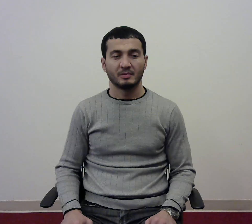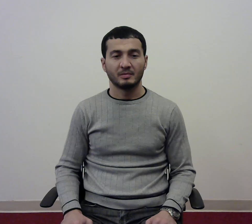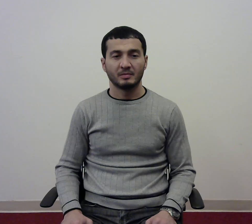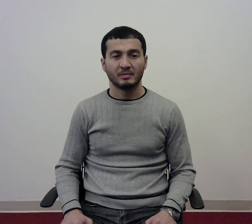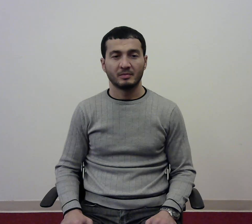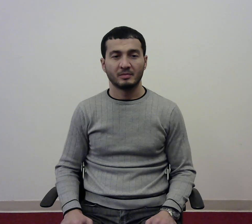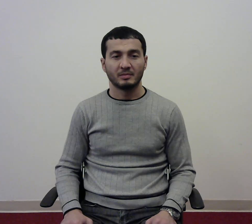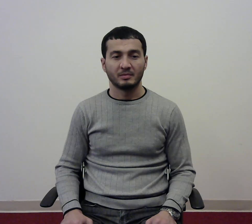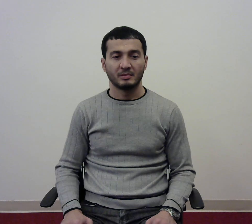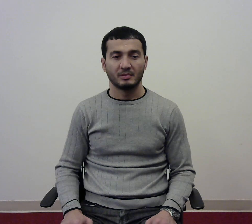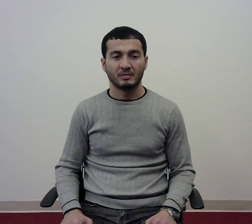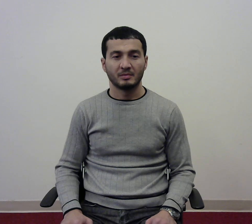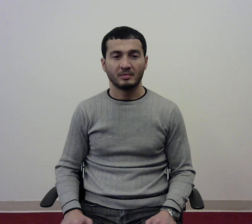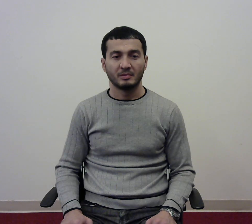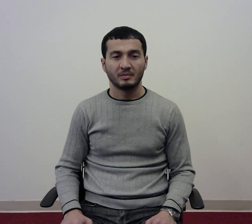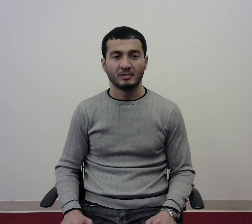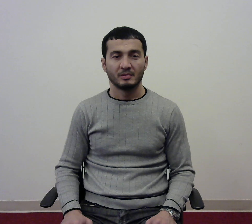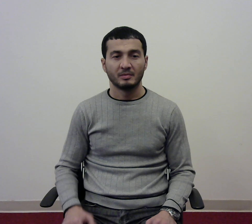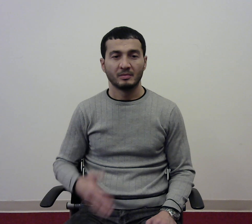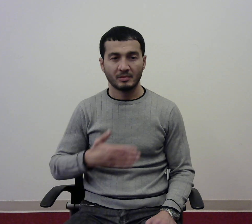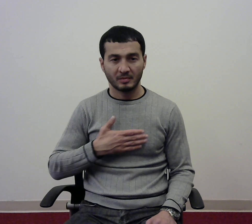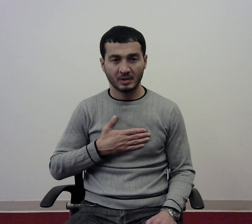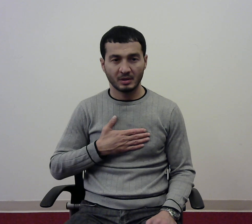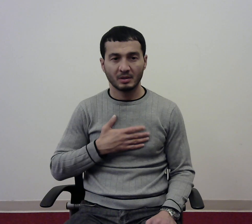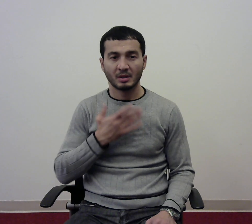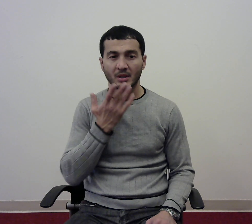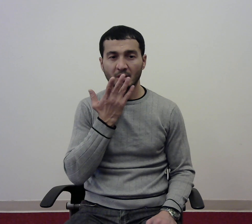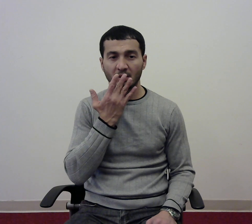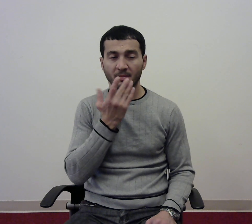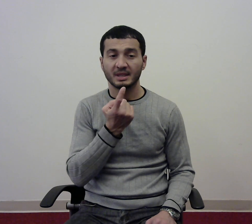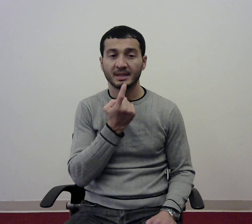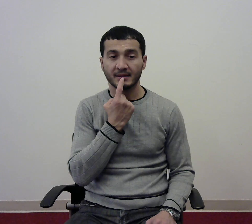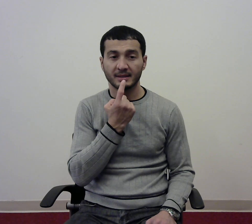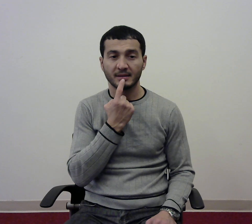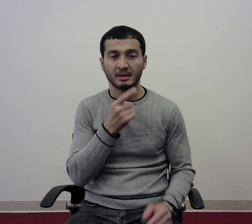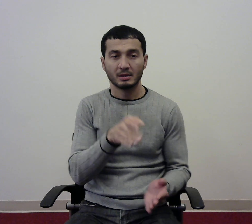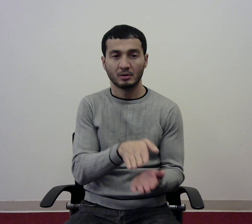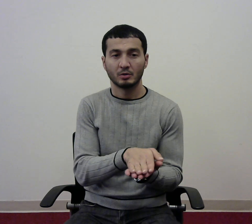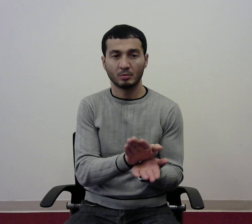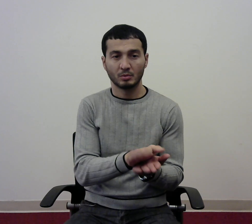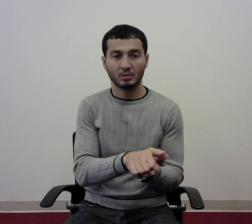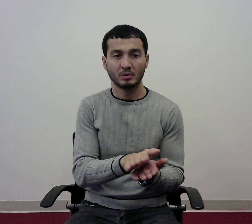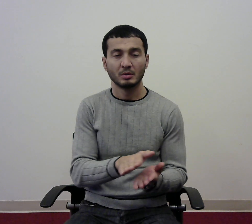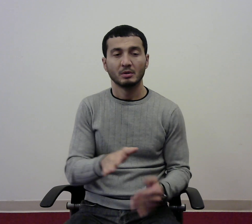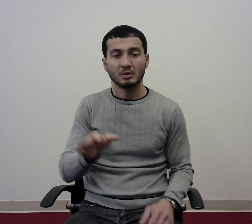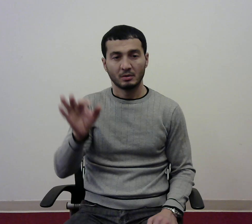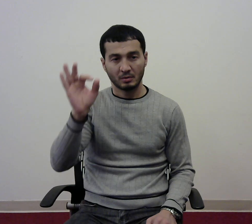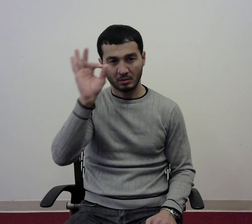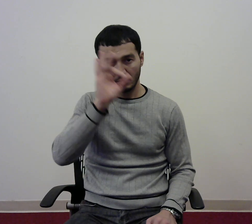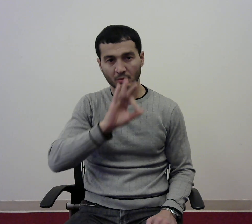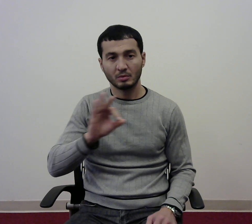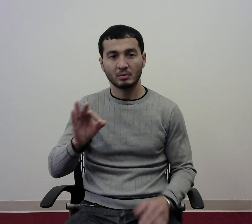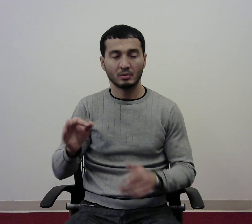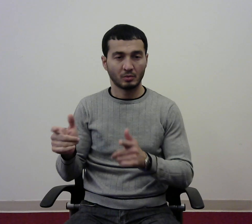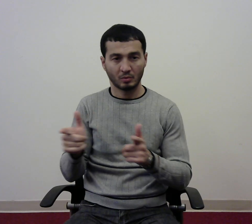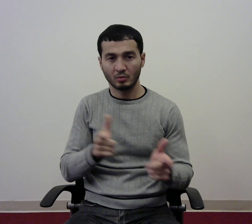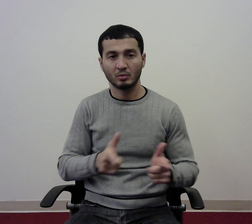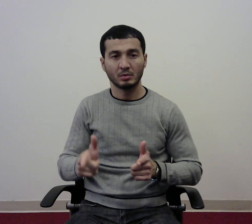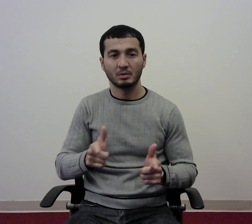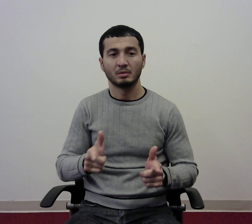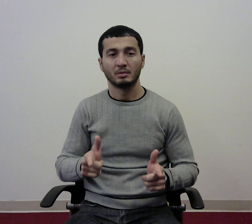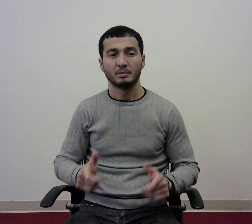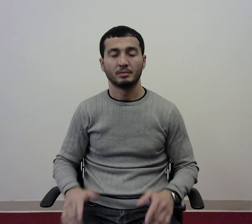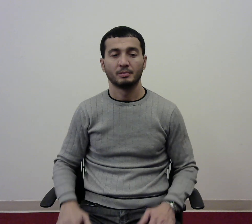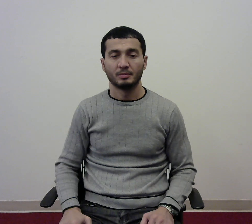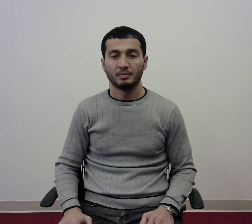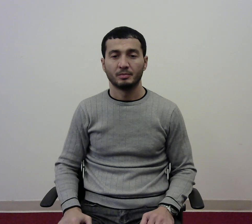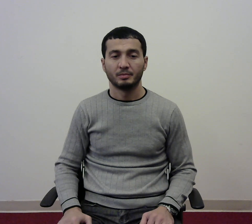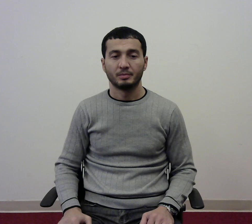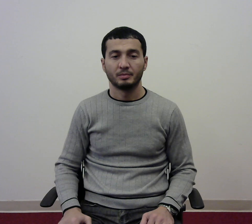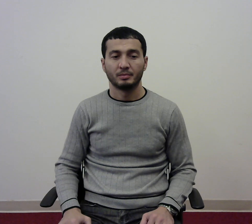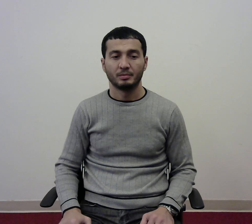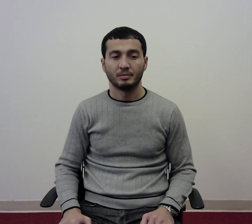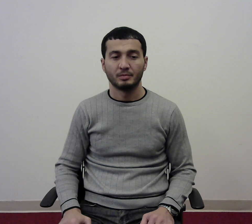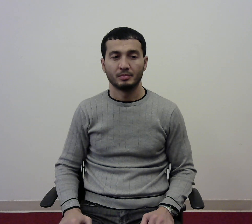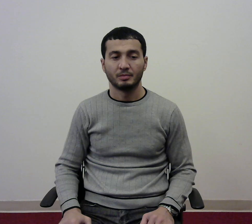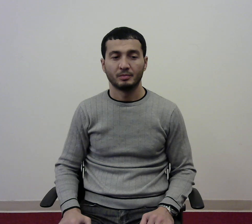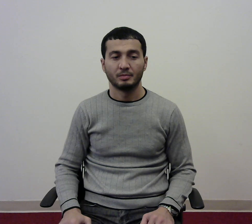Mən xarici dil diplom üçün hazırlaşıram